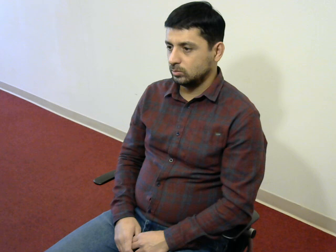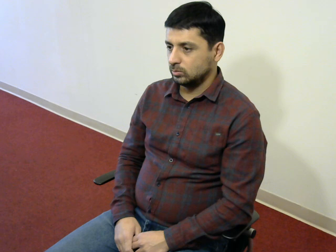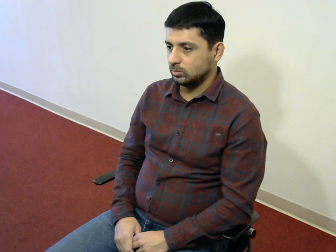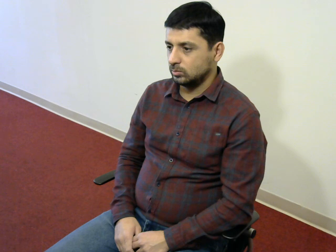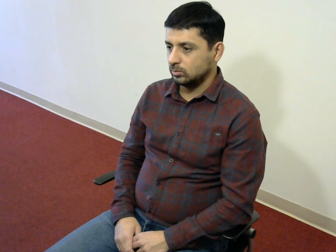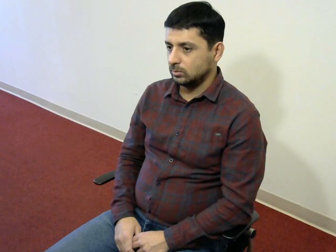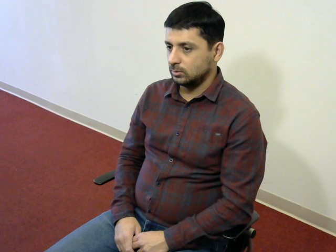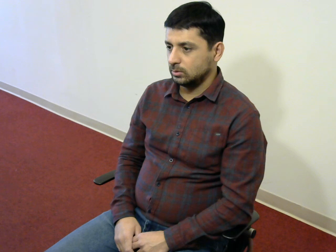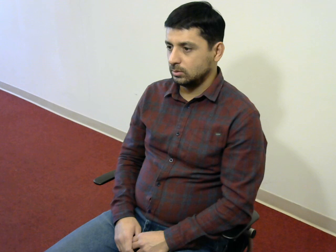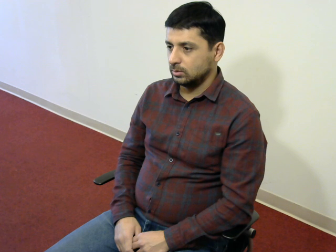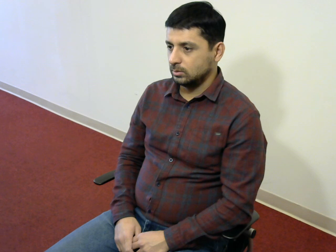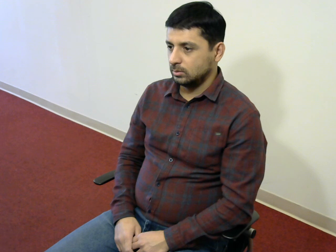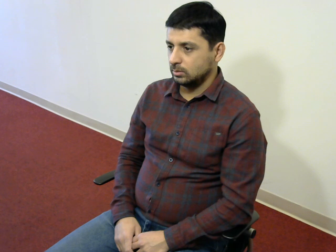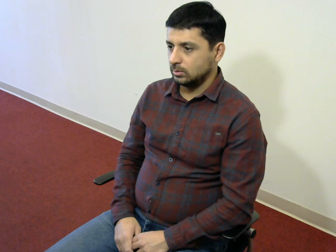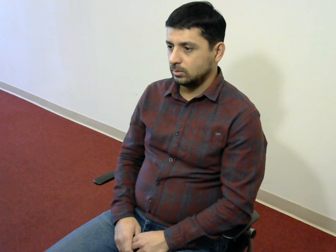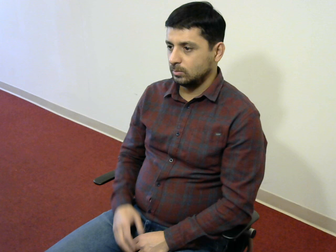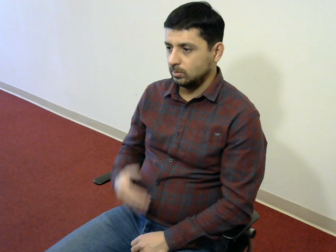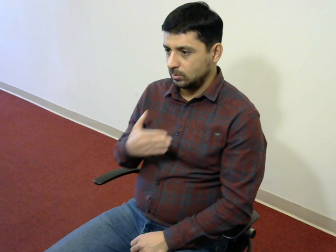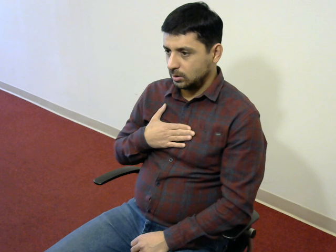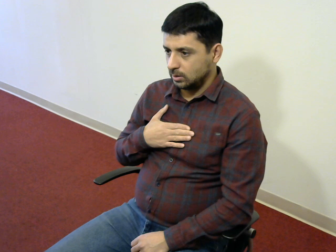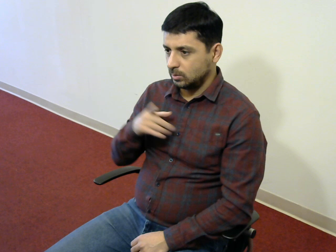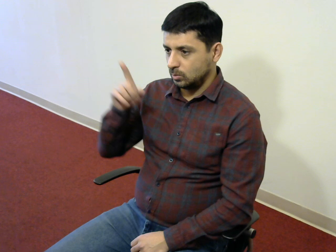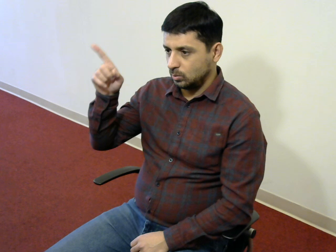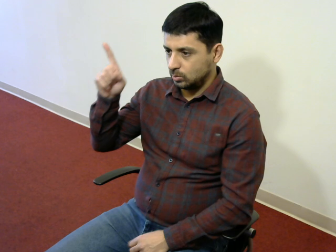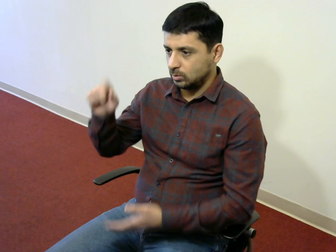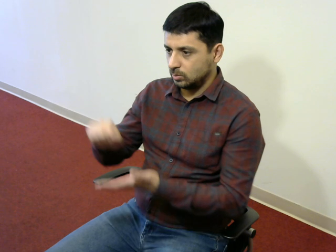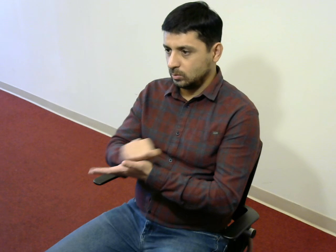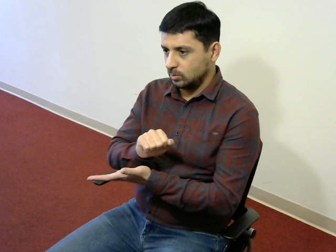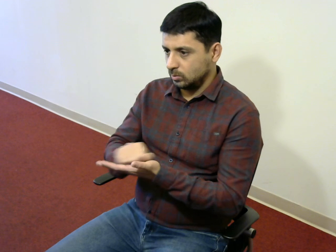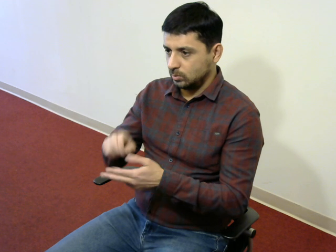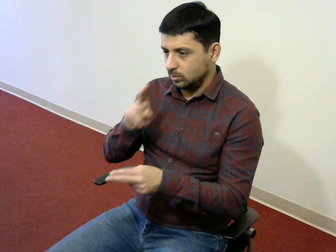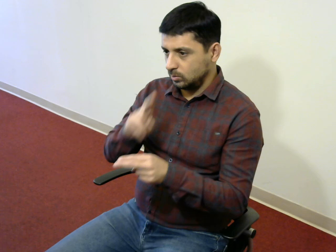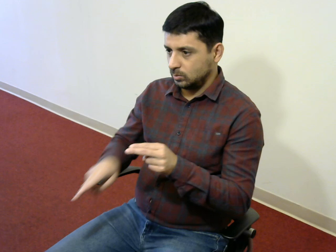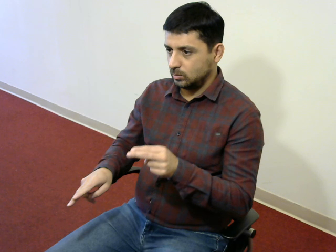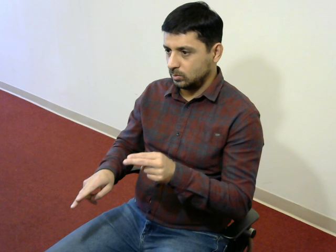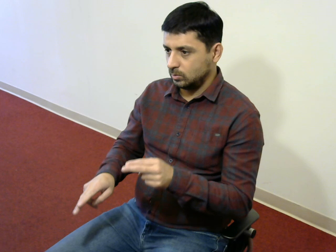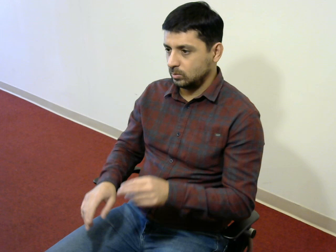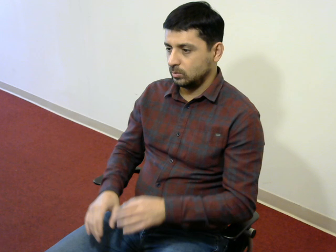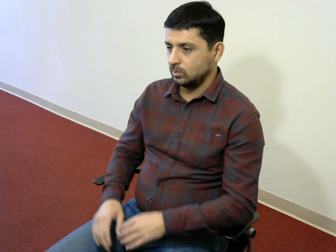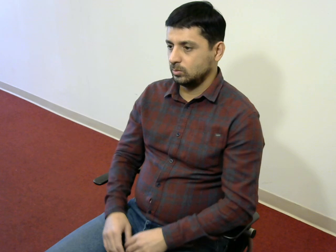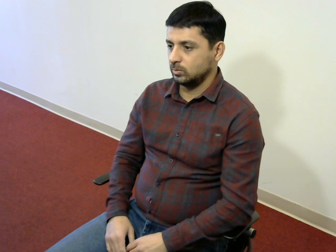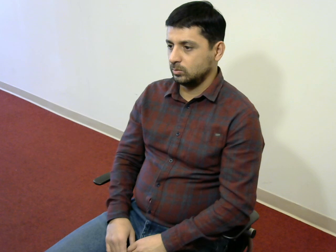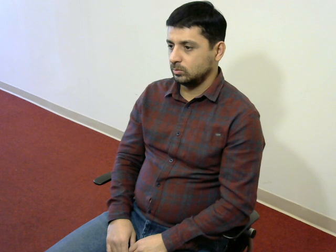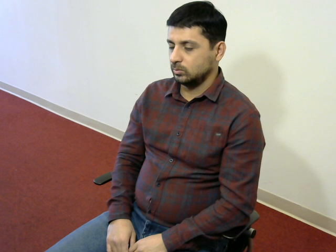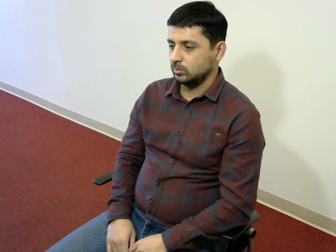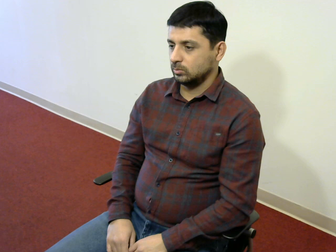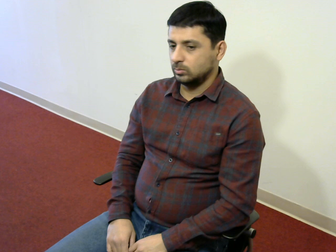Mən o sənədi itirmişdim